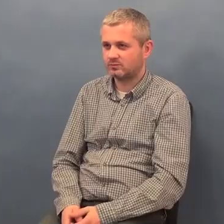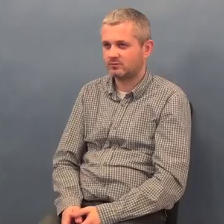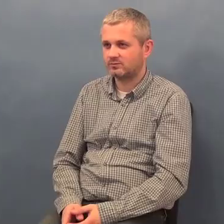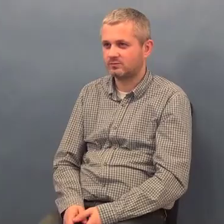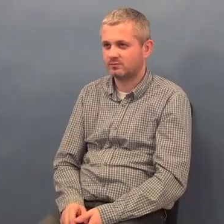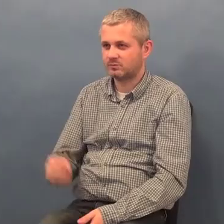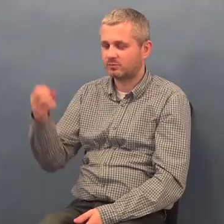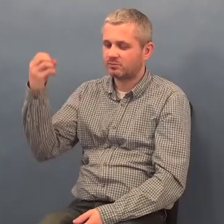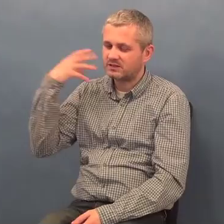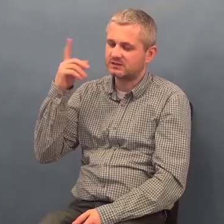Zakaz prysznica.